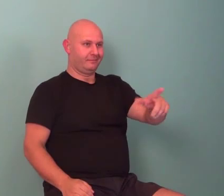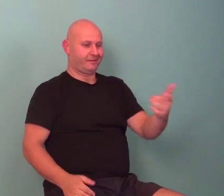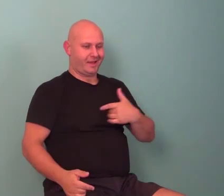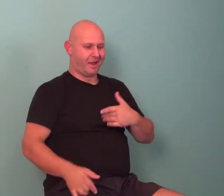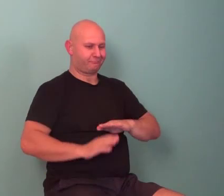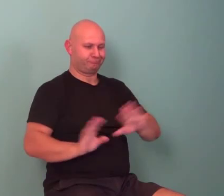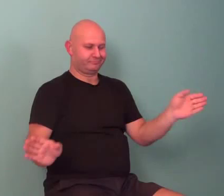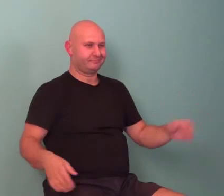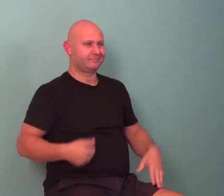Ja nie mogę.